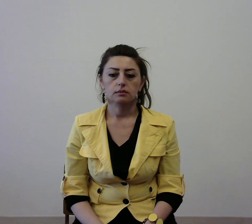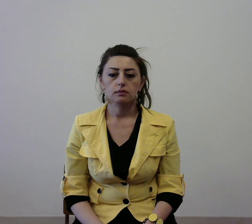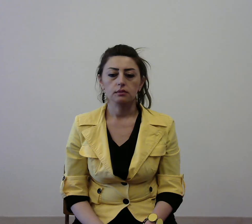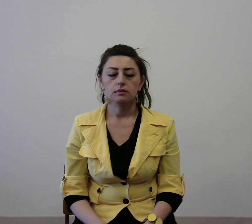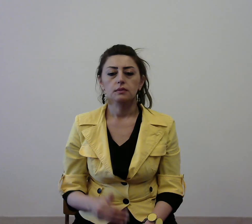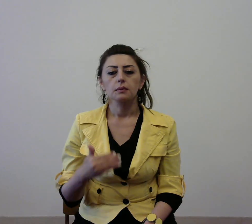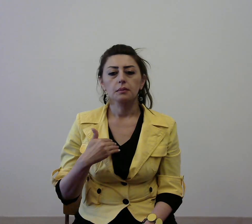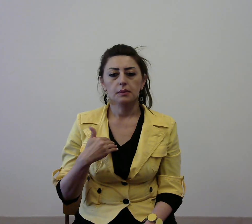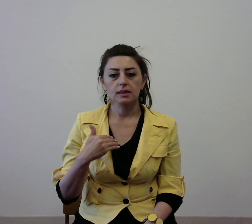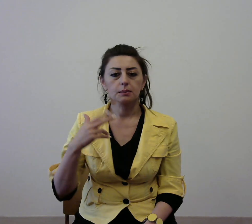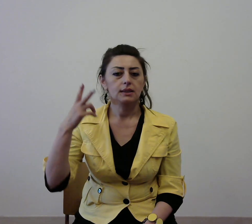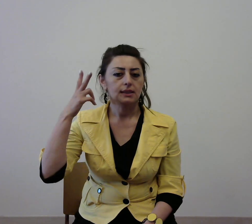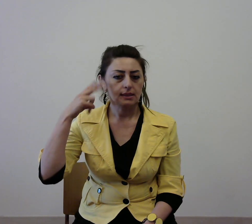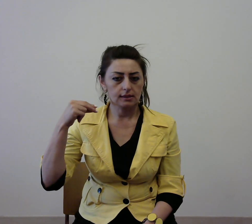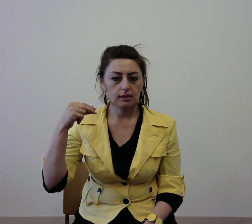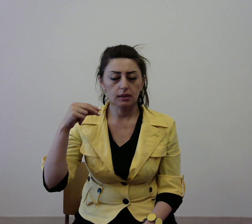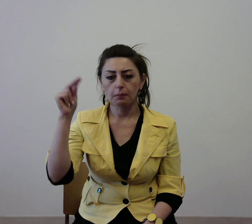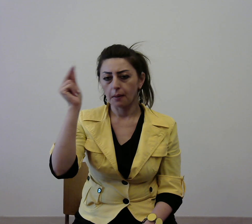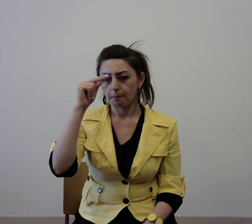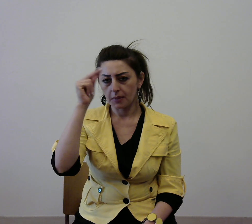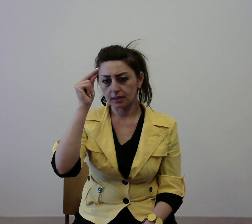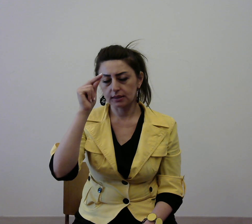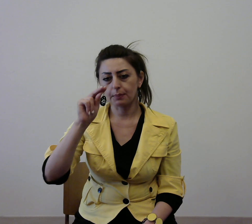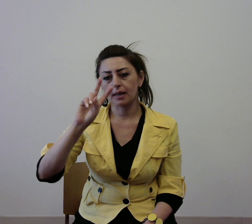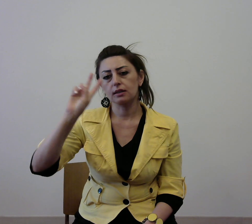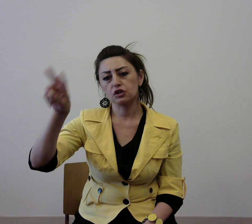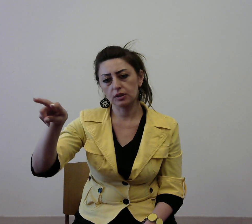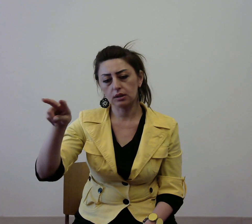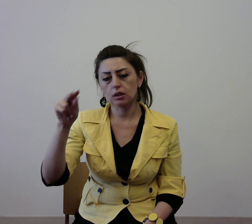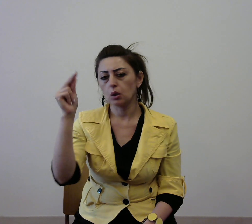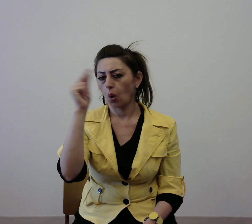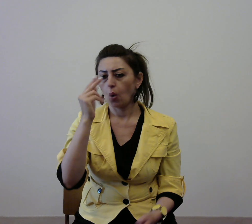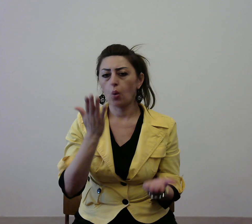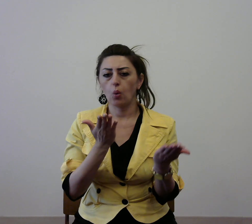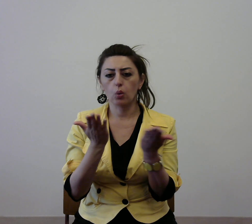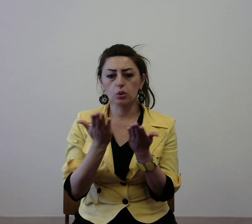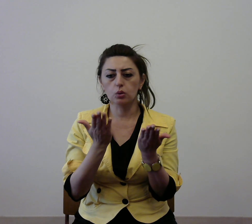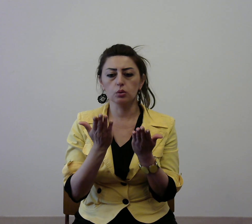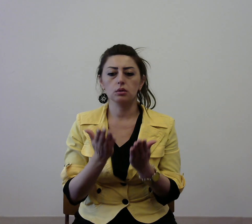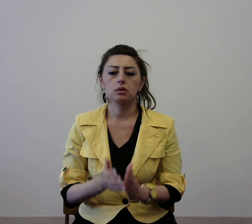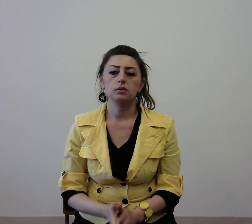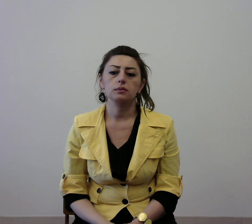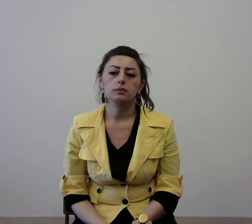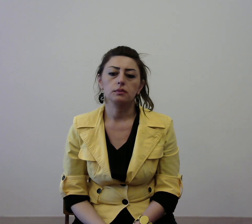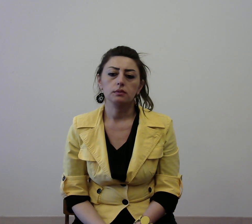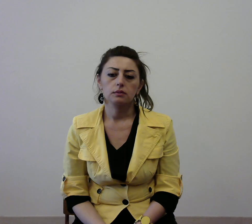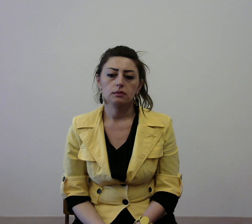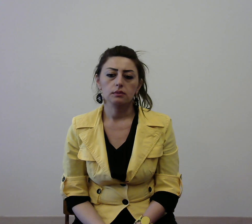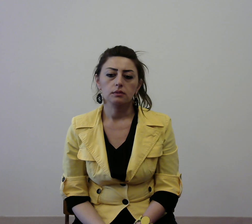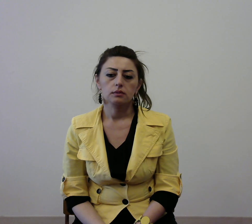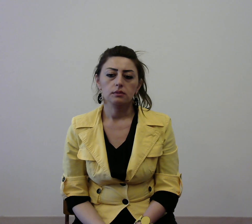Mənim qızım məktəbə gedir, oxuyur